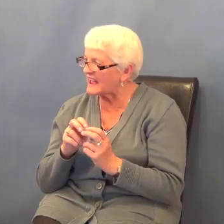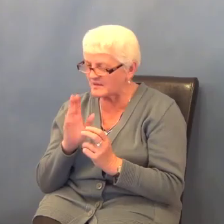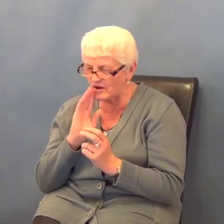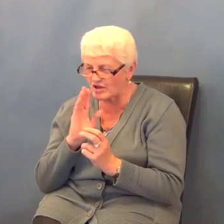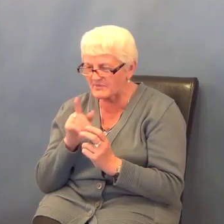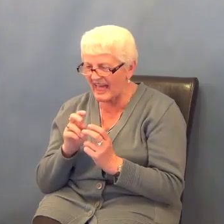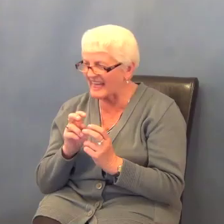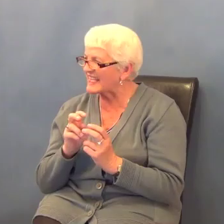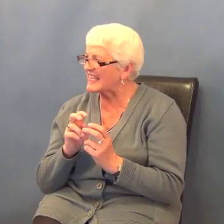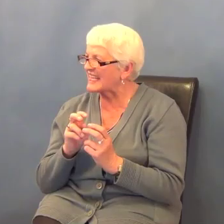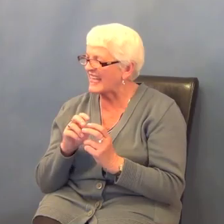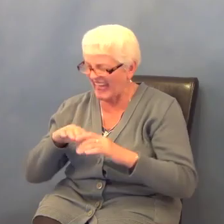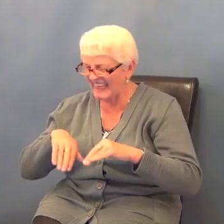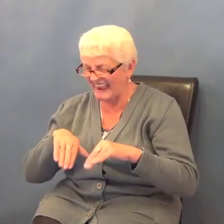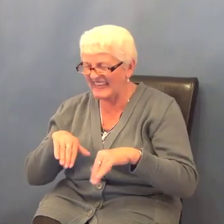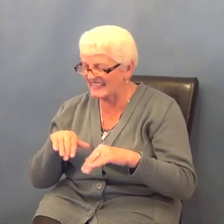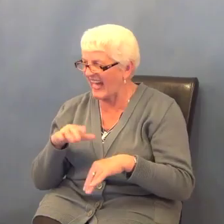Podobny do kreta.